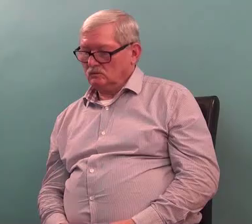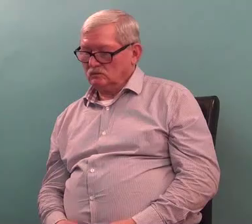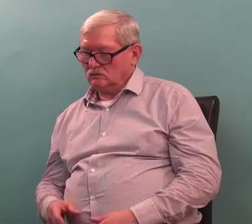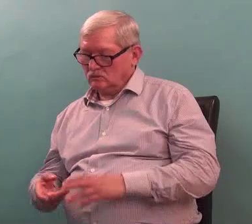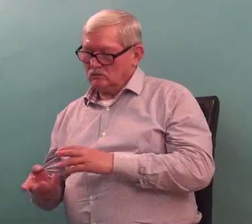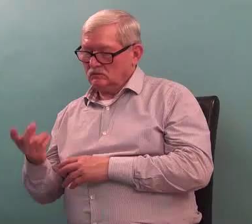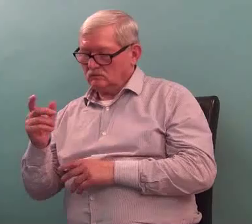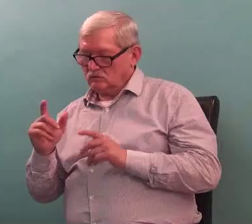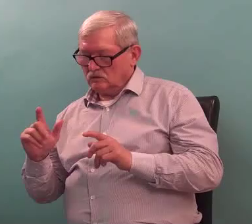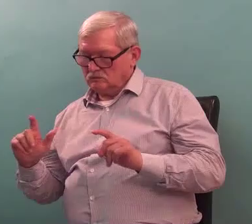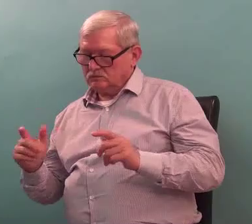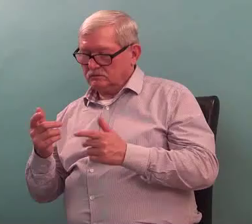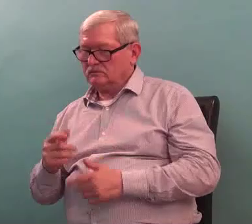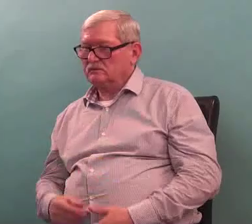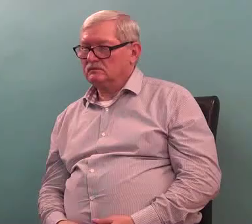Trzeba uważać na upadek, żeby wypadku nie było.